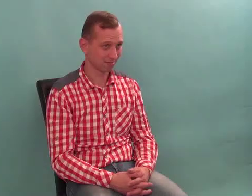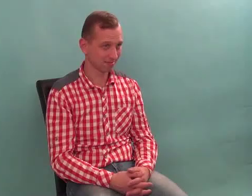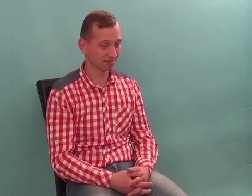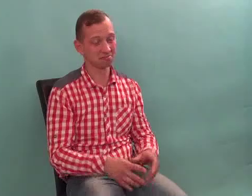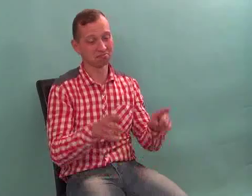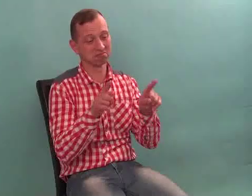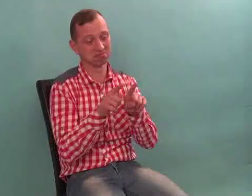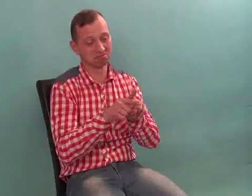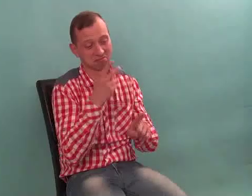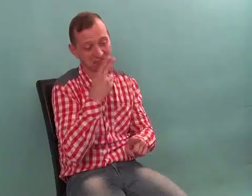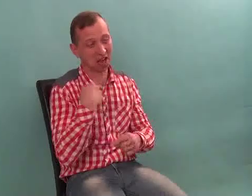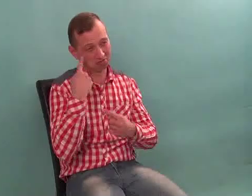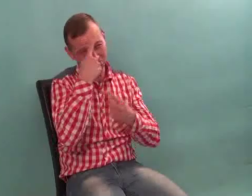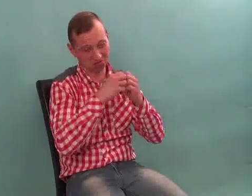Widzę i myślę, że ktoś upadł.